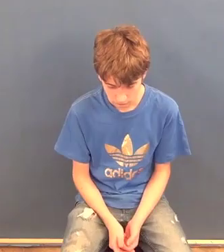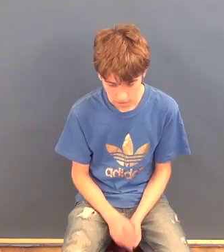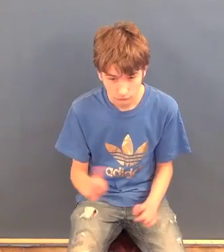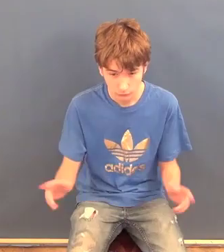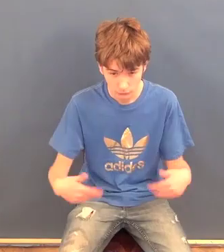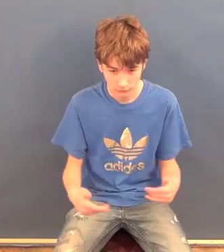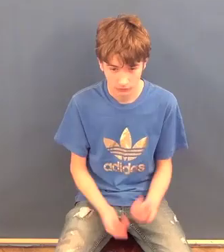Nie wolno pływać.